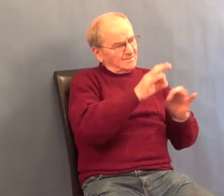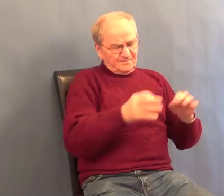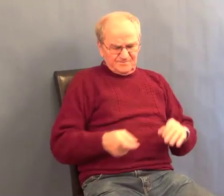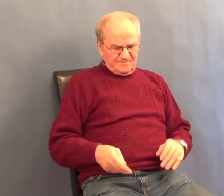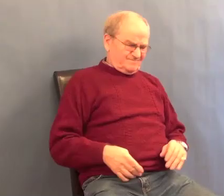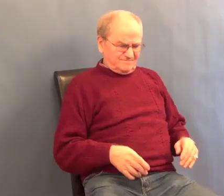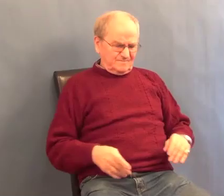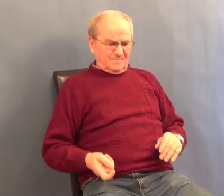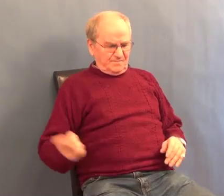Odgania go nogą, wygania go.